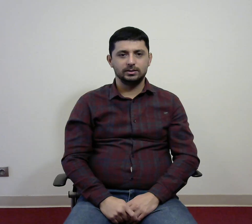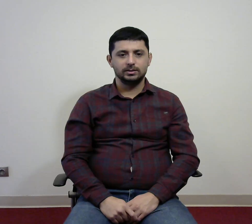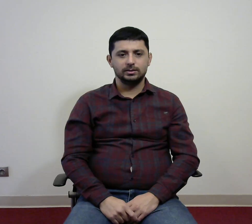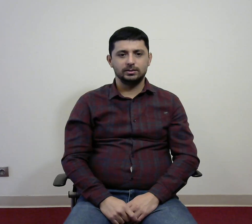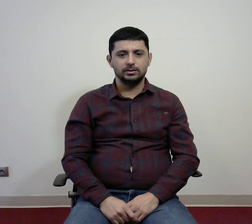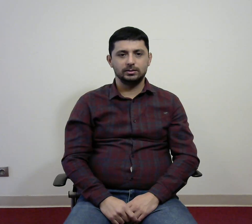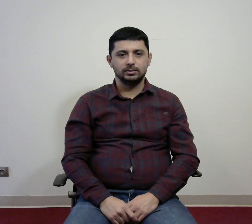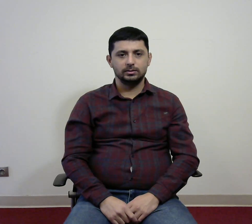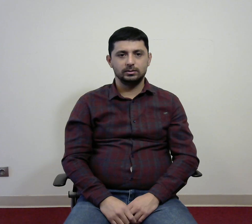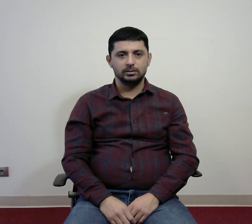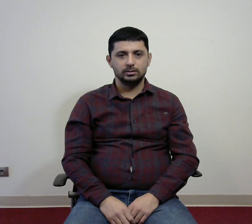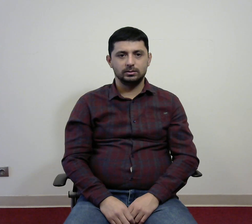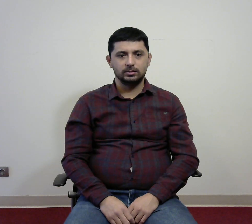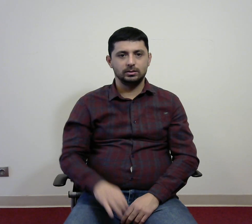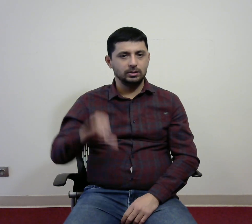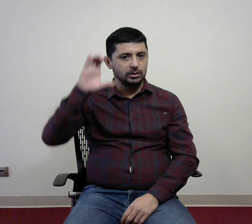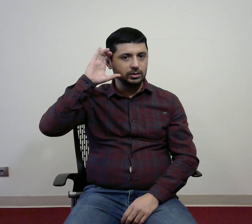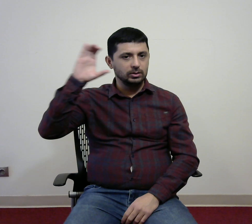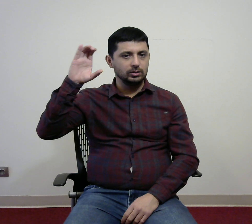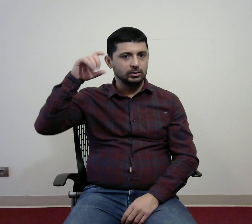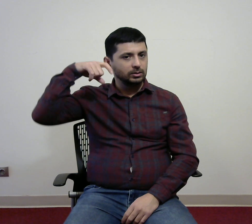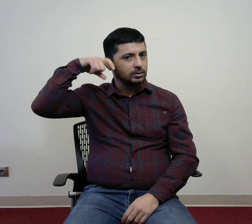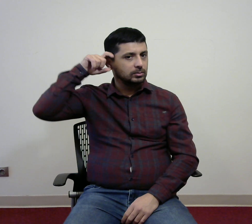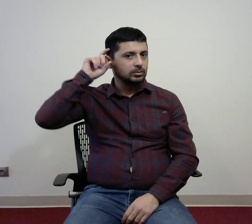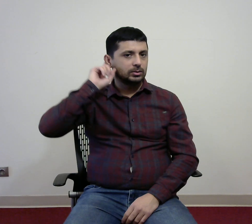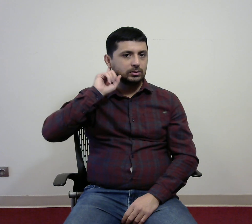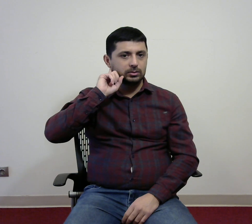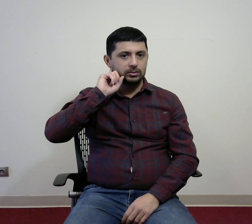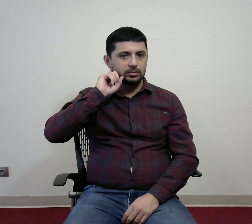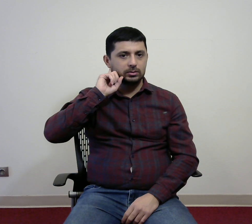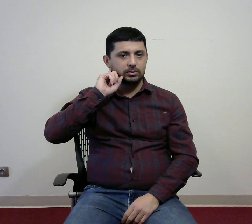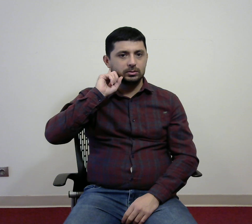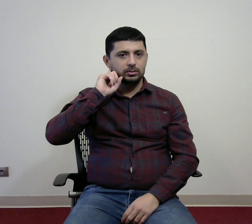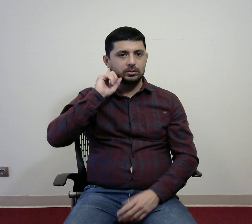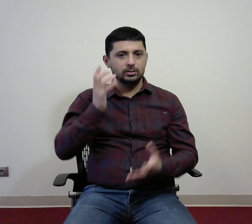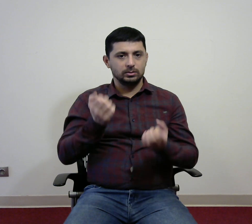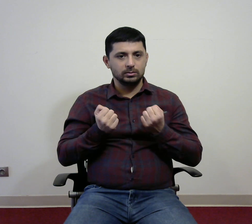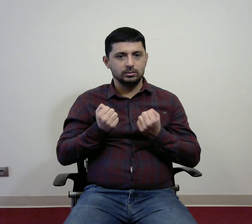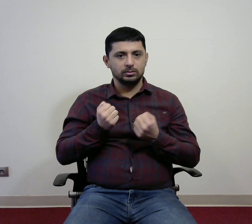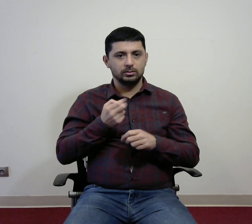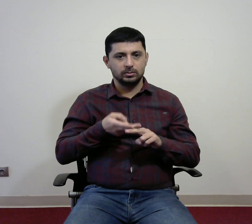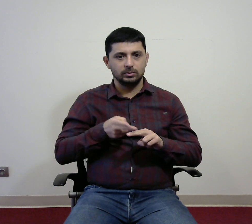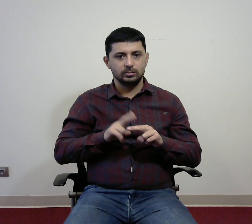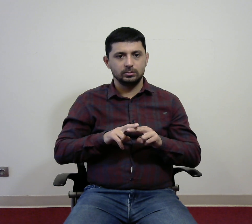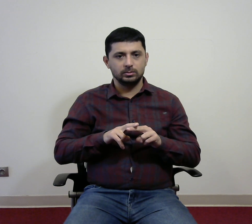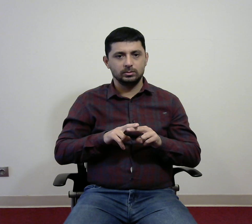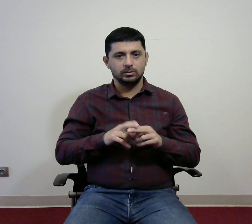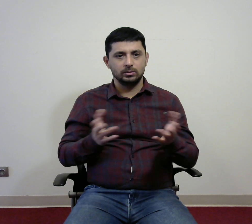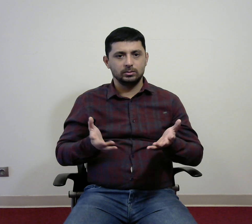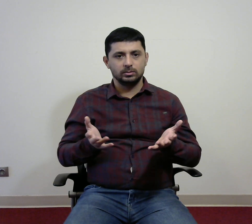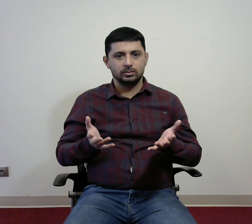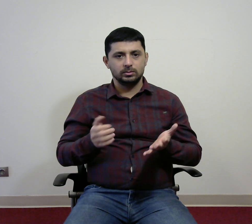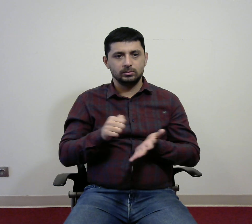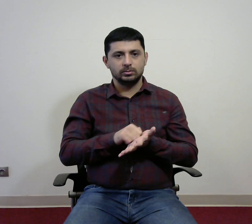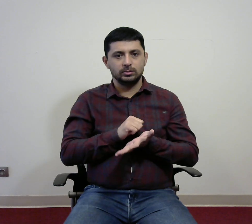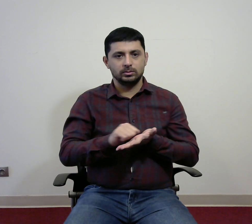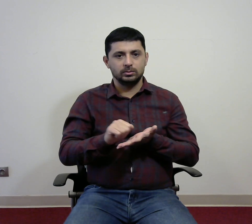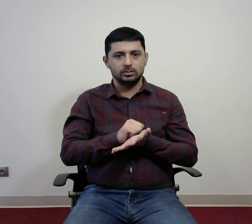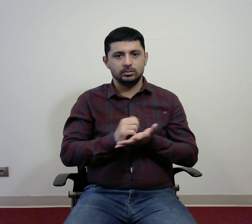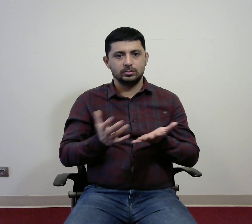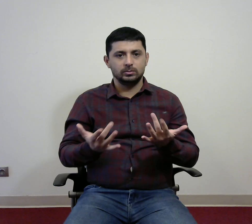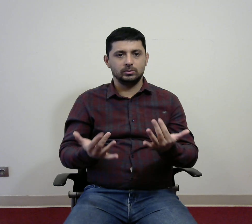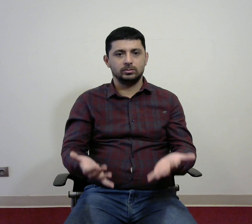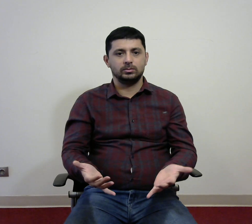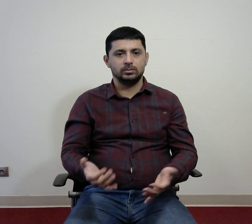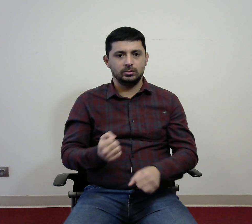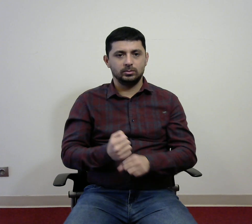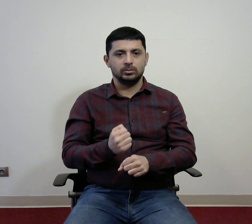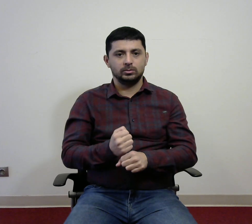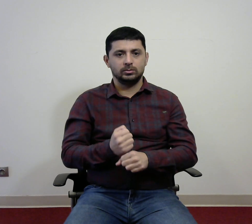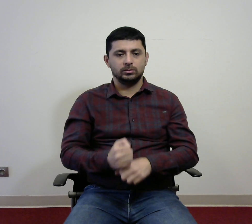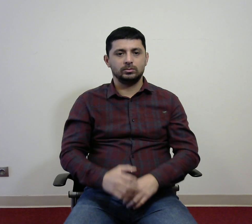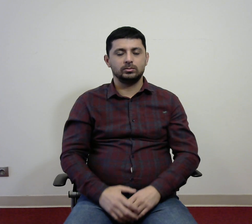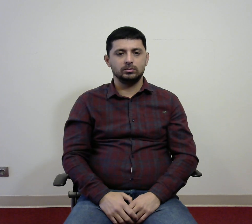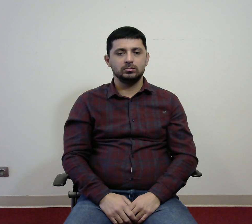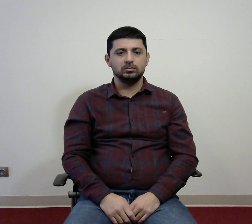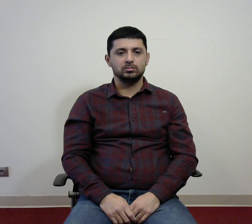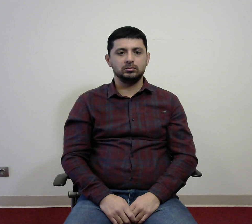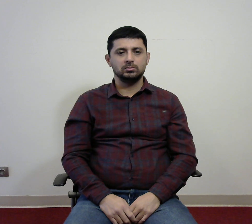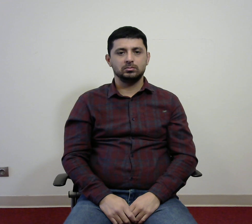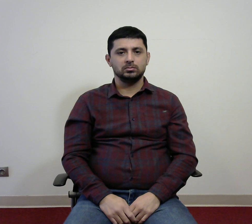Eşitmə aparatı alınması üçün hansı sənədlər tələb edilir?